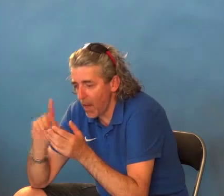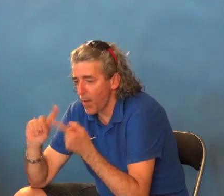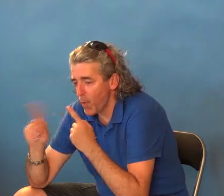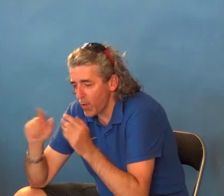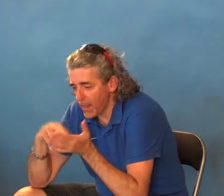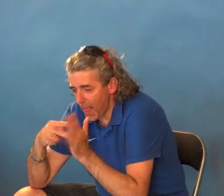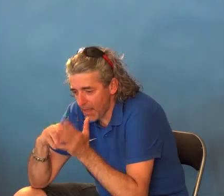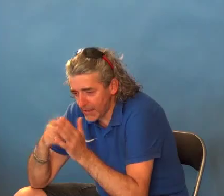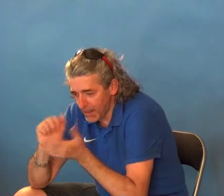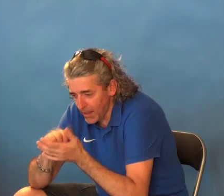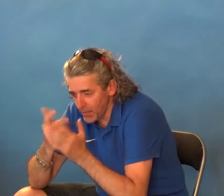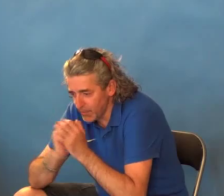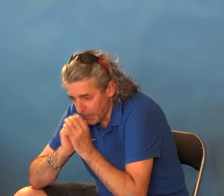A potem mam taniec, więc zajęty.